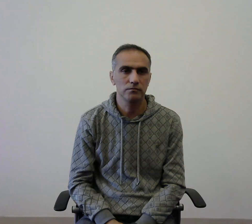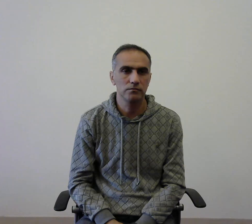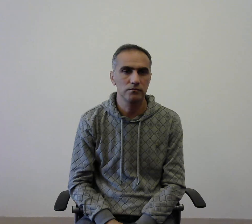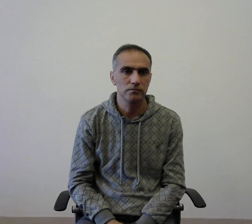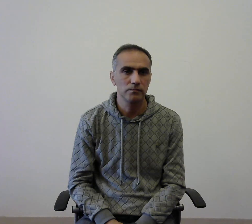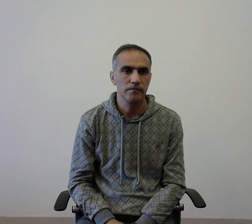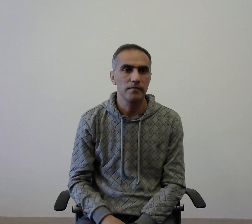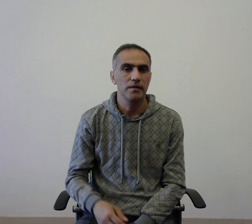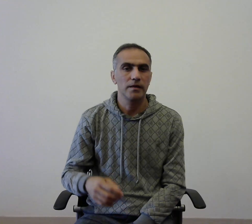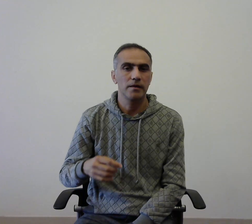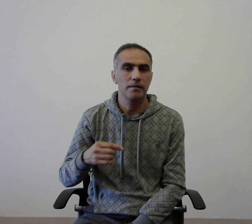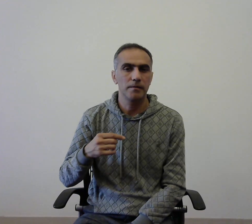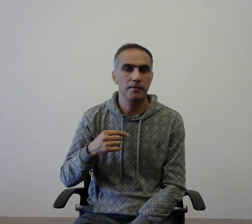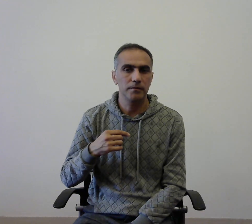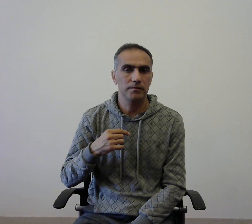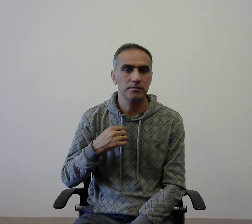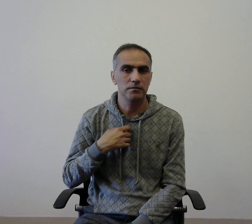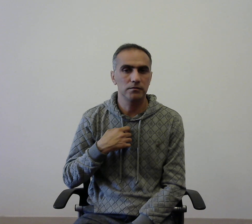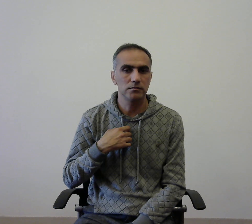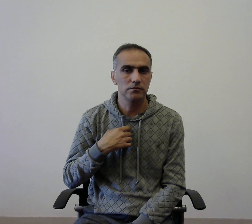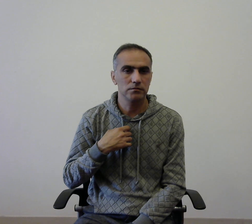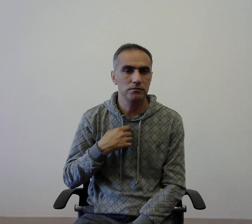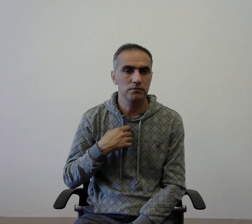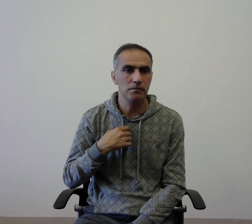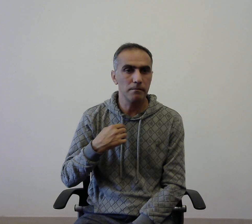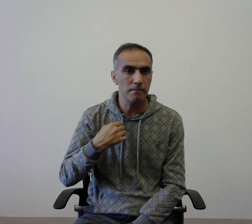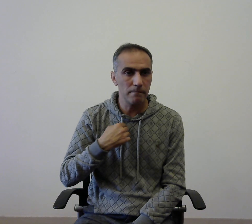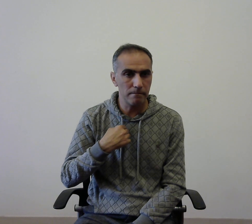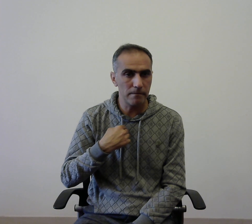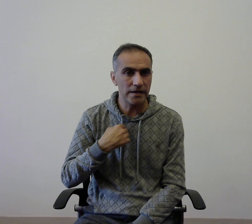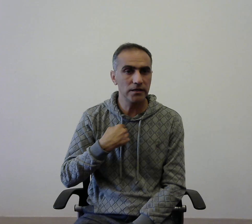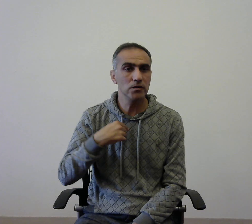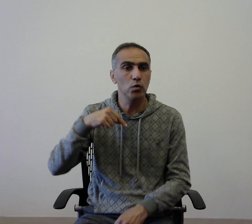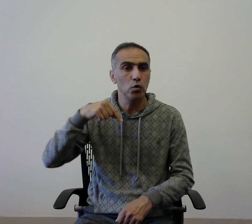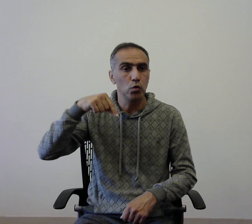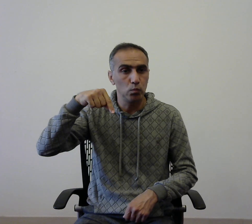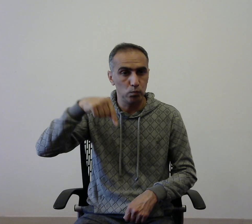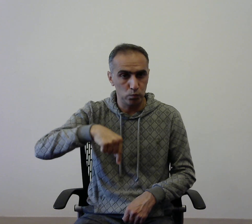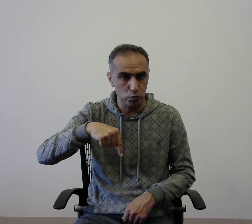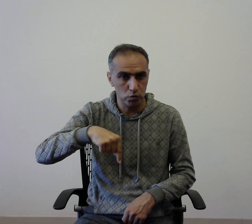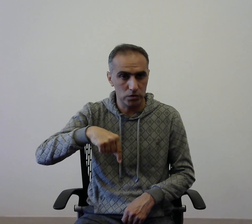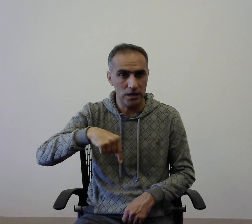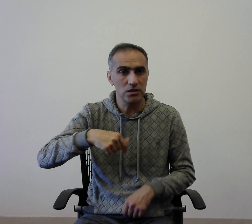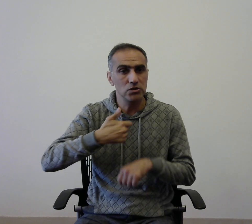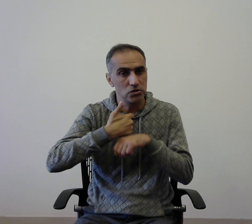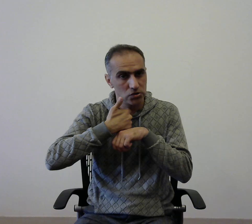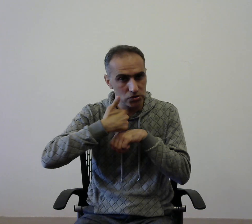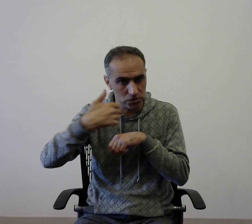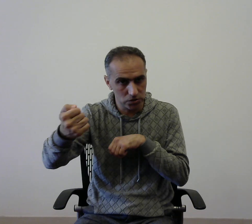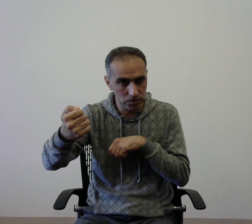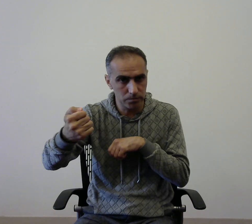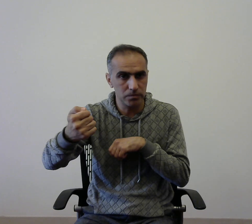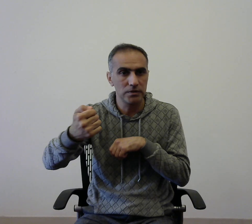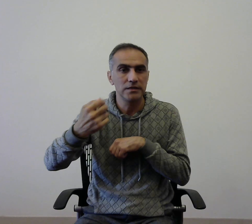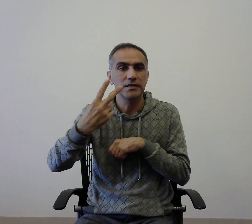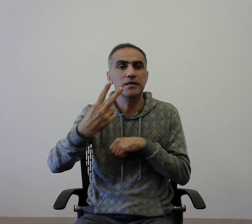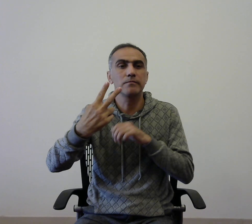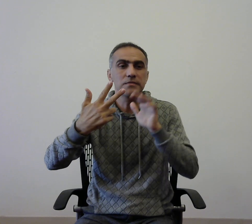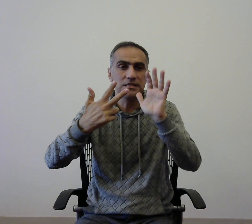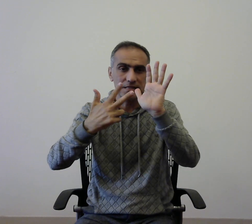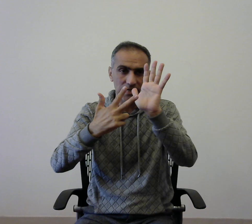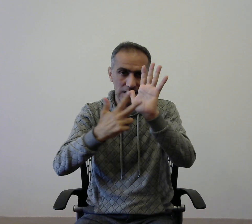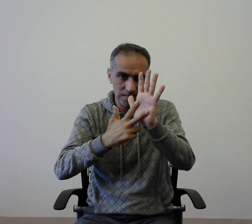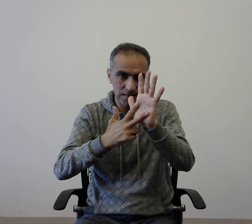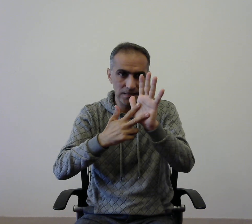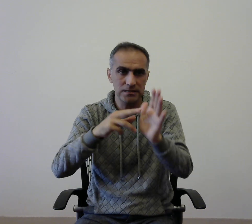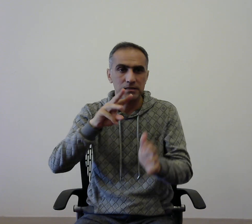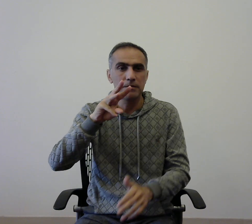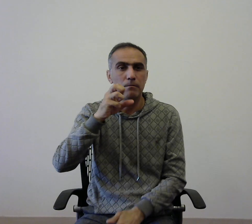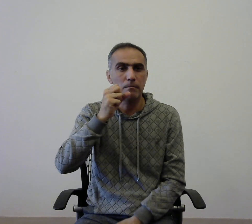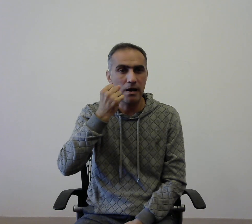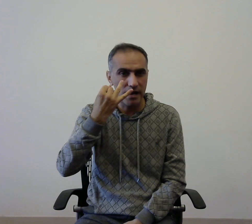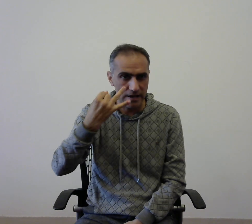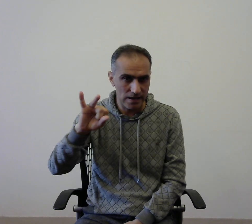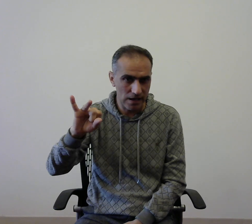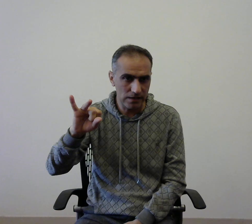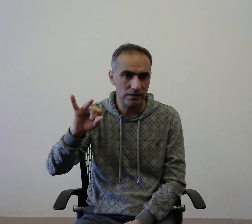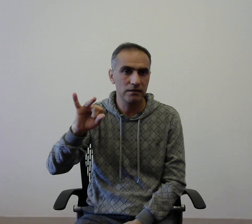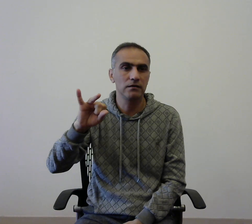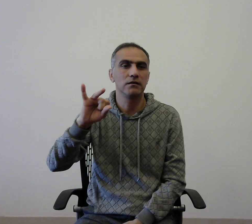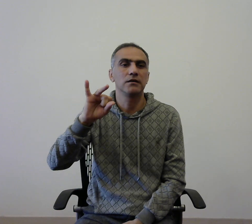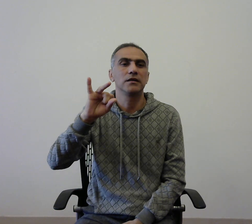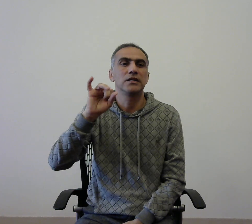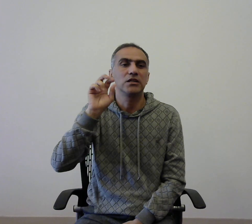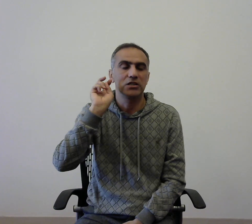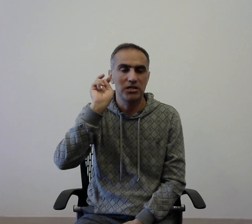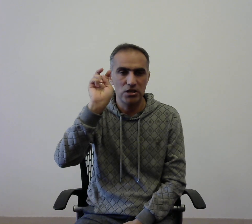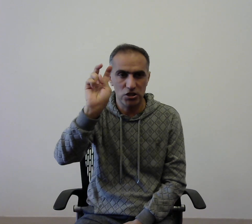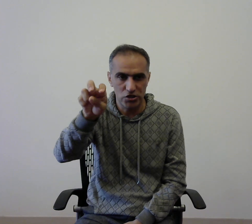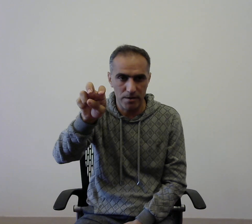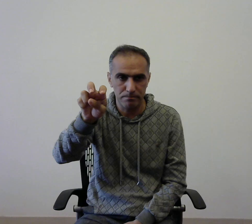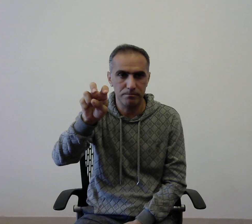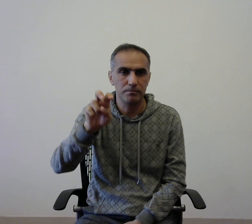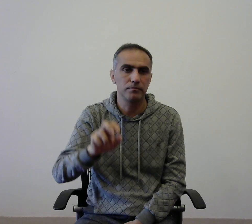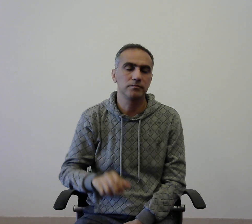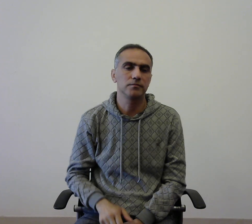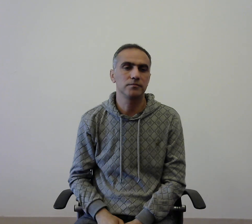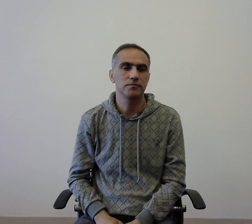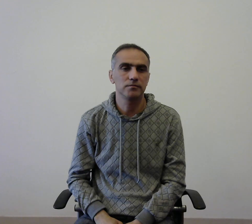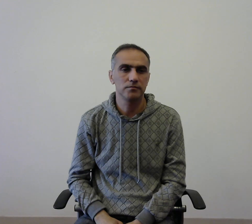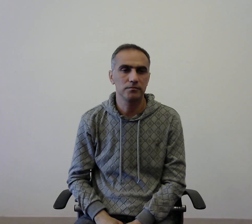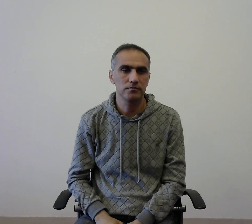Mən burdan çıxıb 28 maya gedəcəm